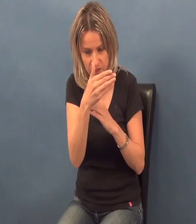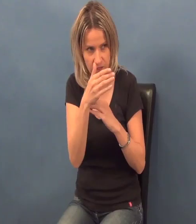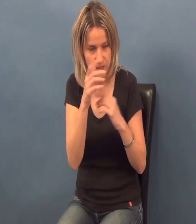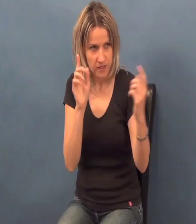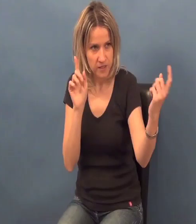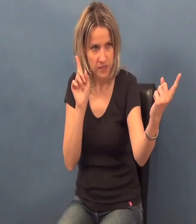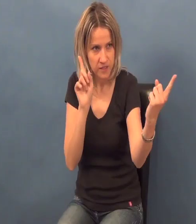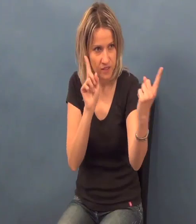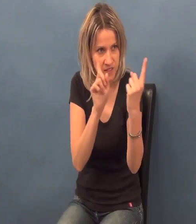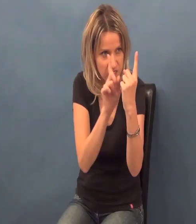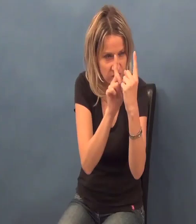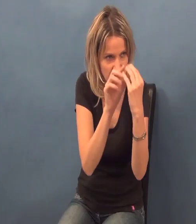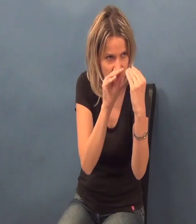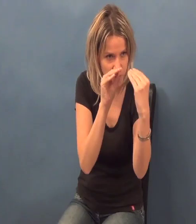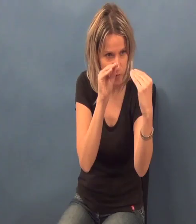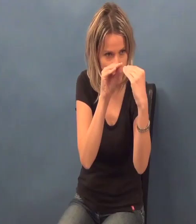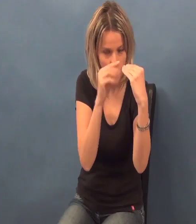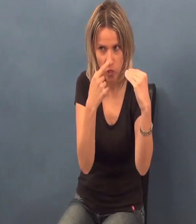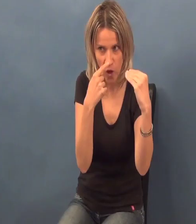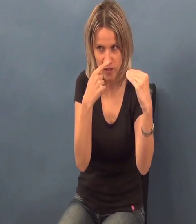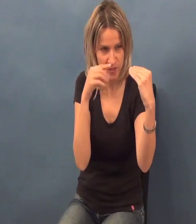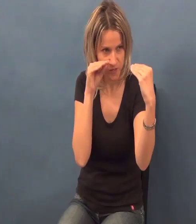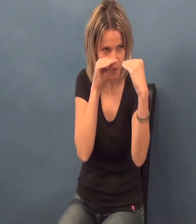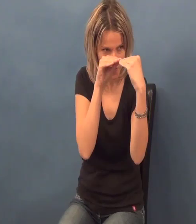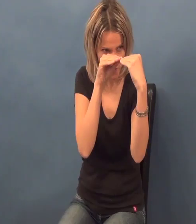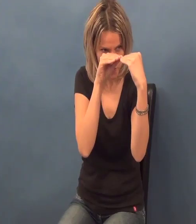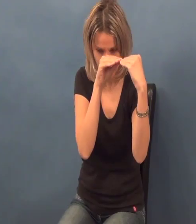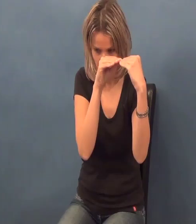Zbliża się do rybki i oboje patrzą sobie w oczy dotykając mordkami akwarium.